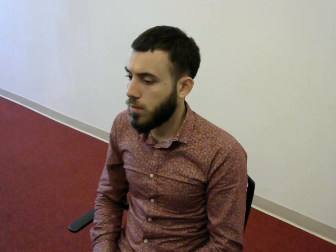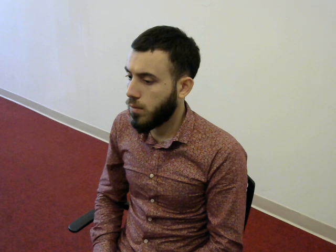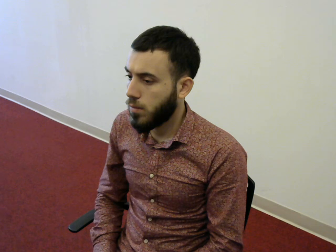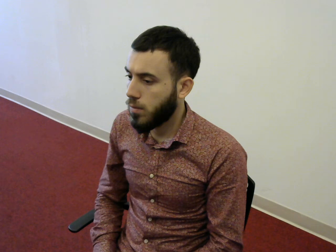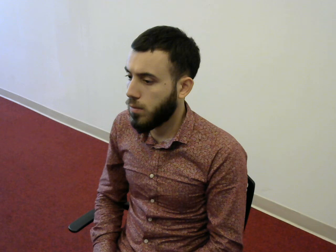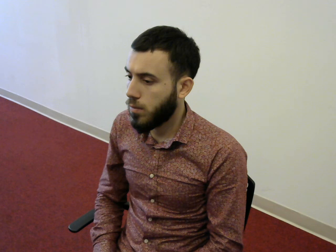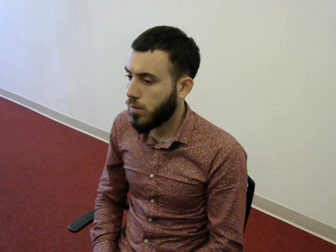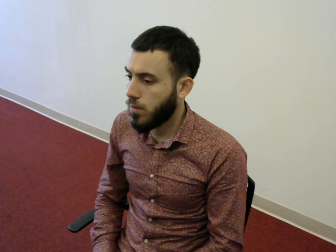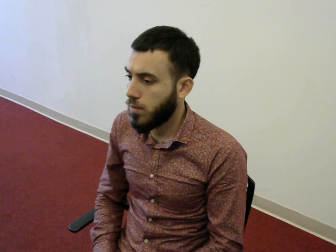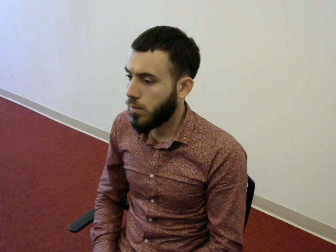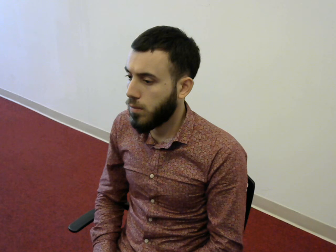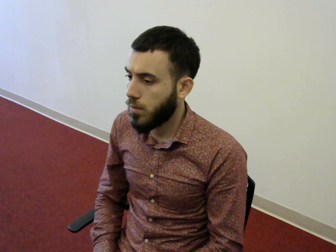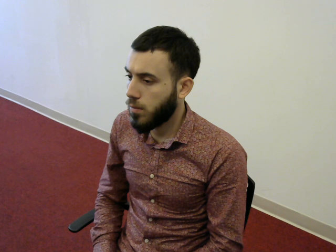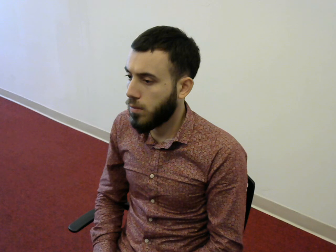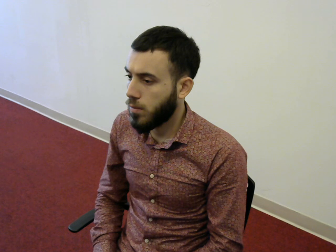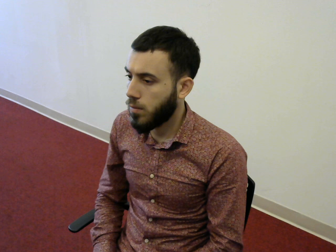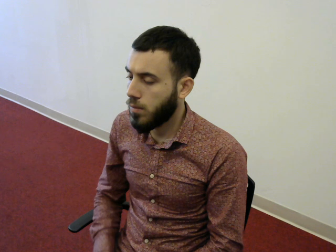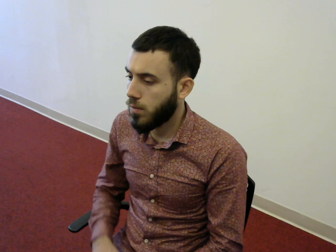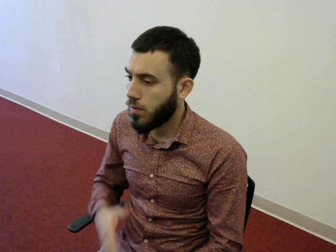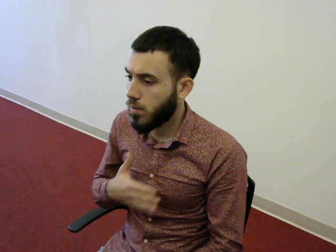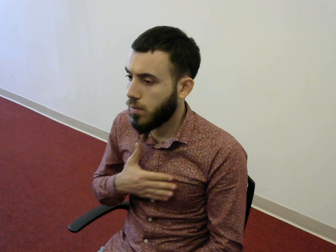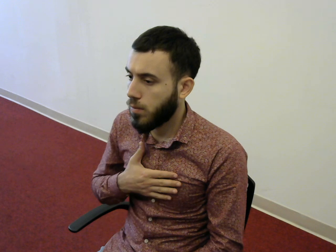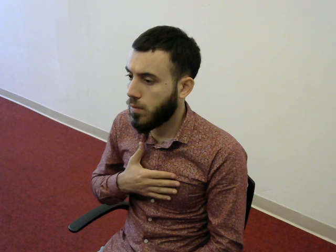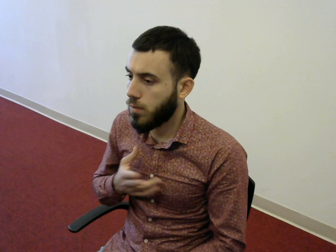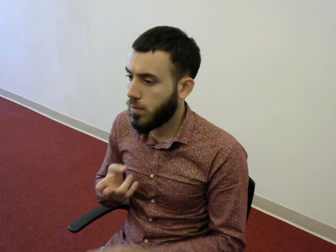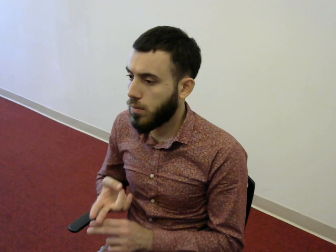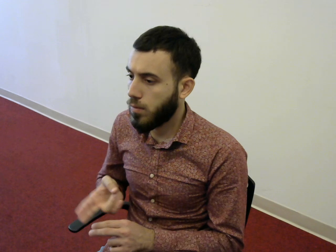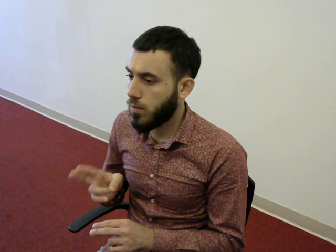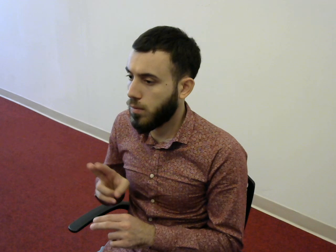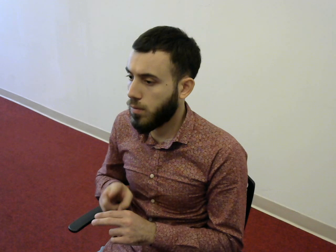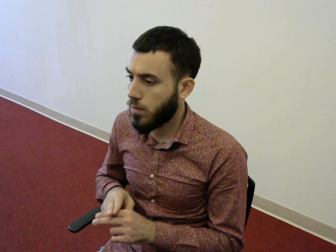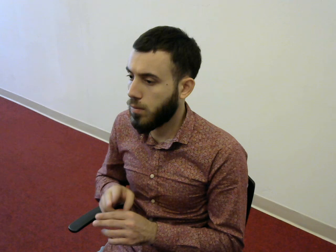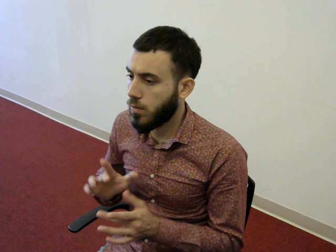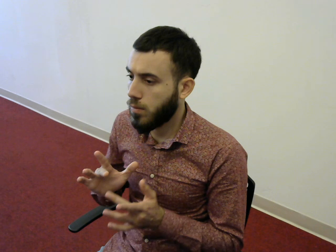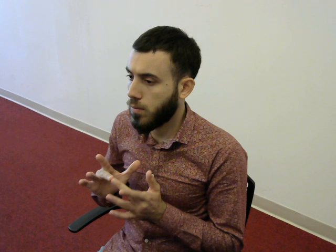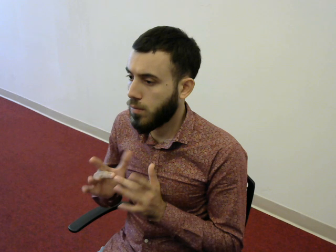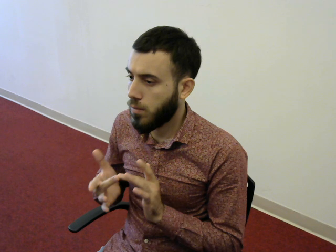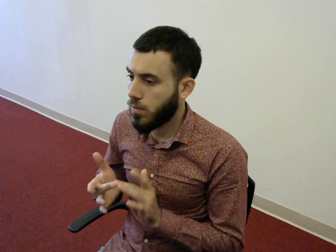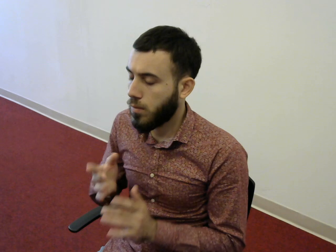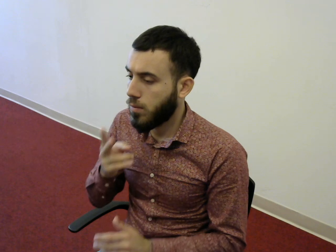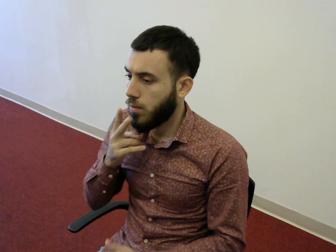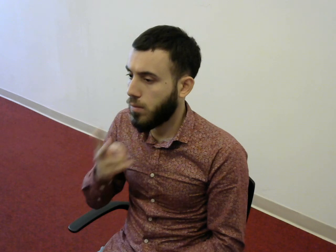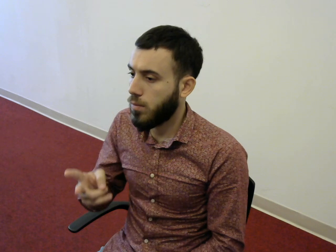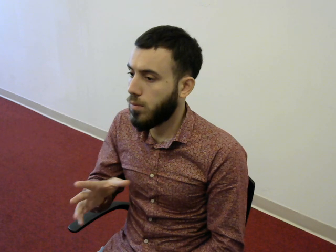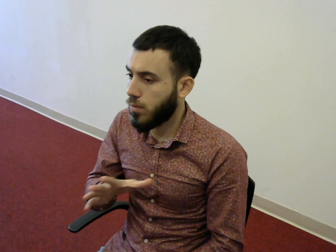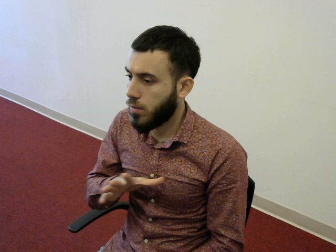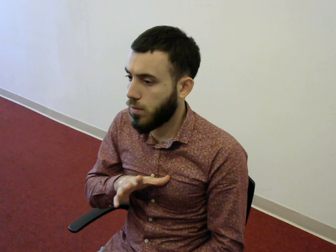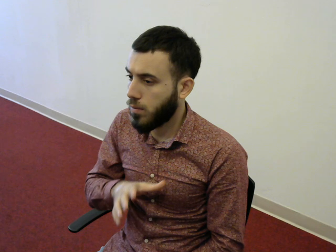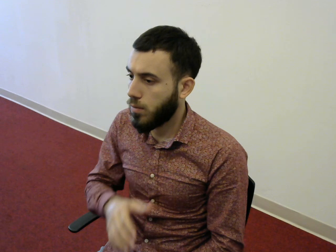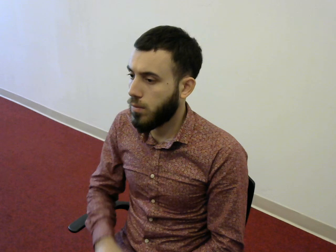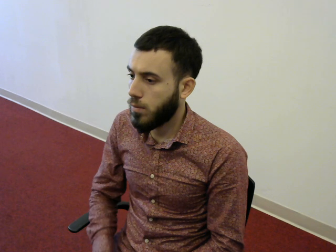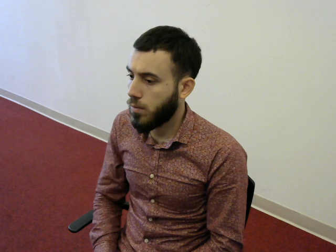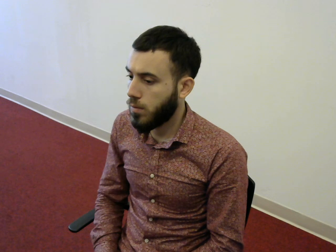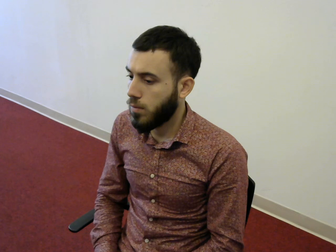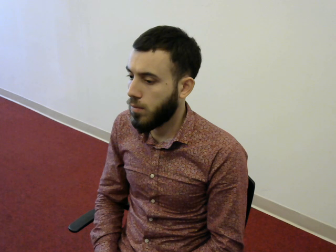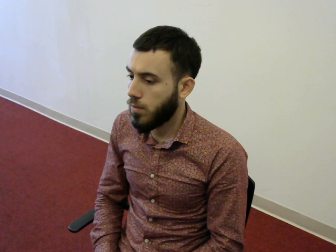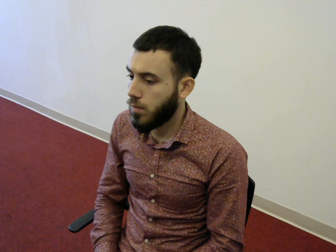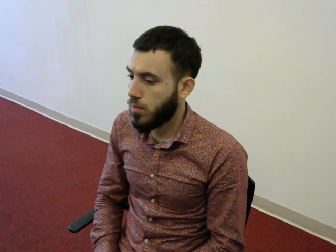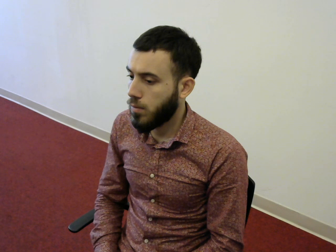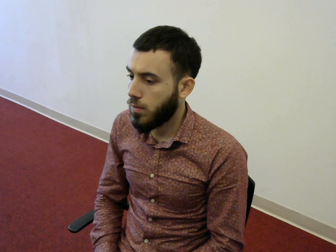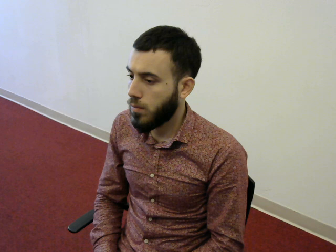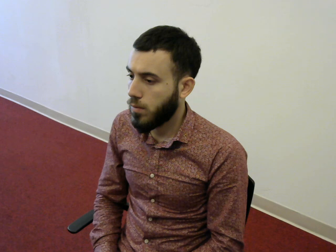Mən bunu internetdə görmüşəm